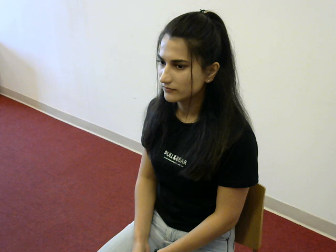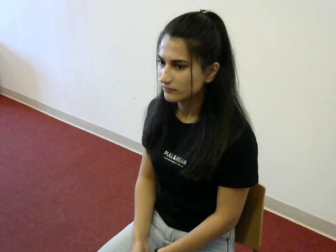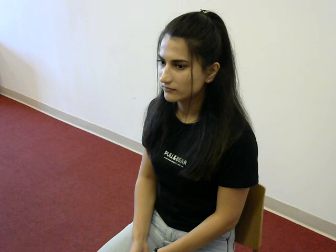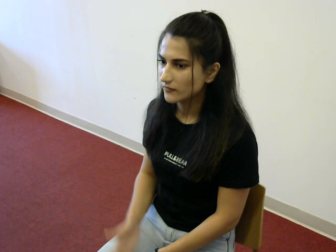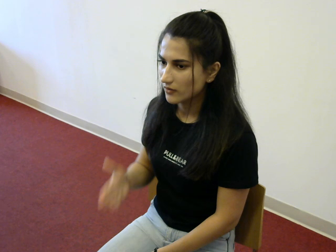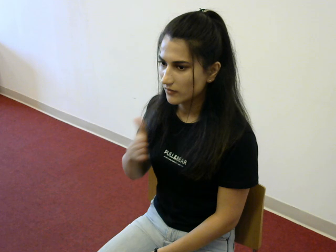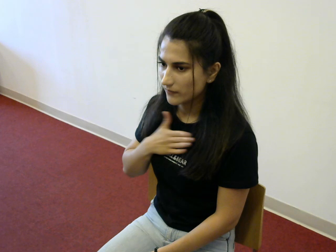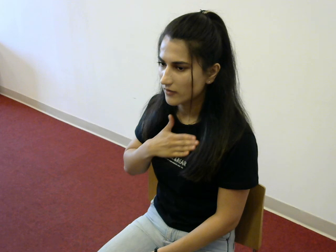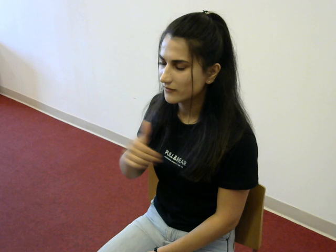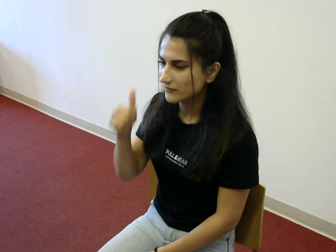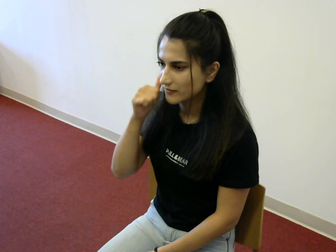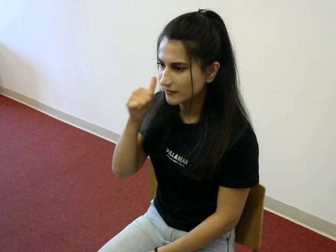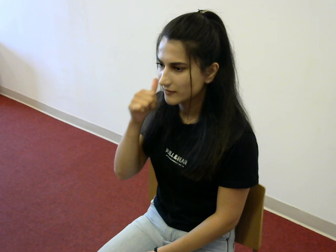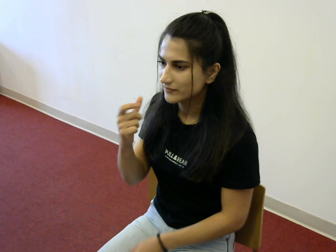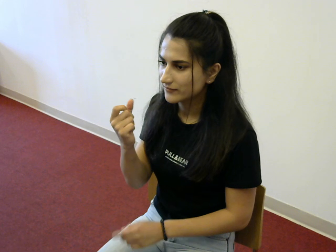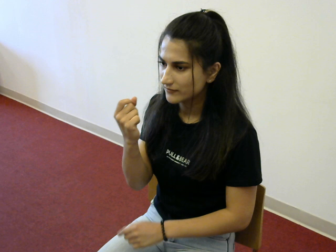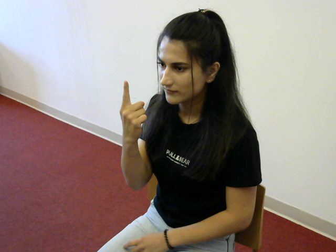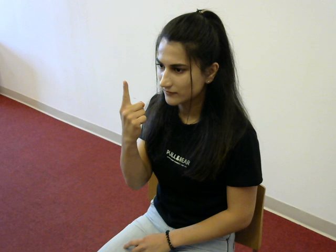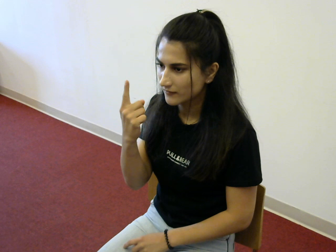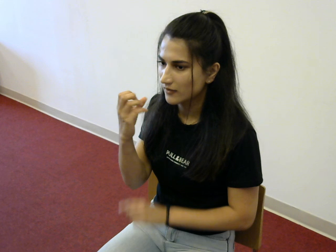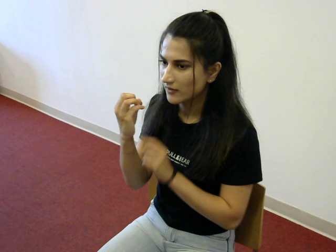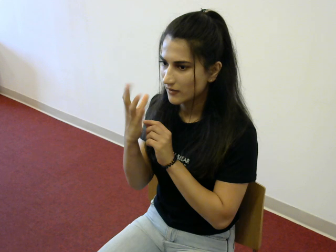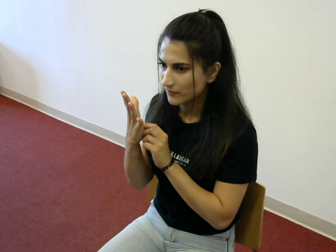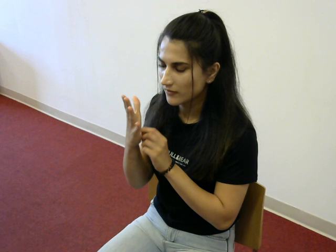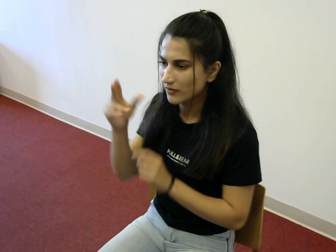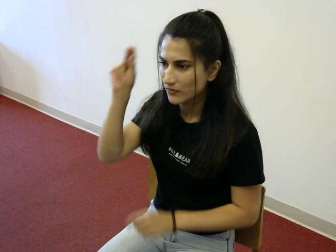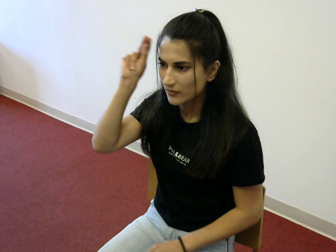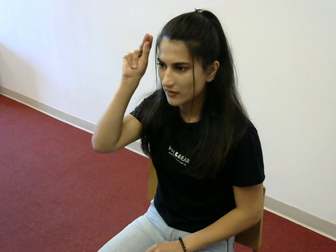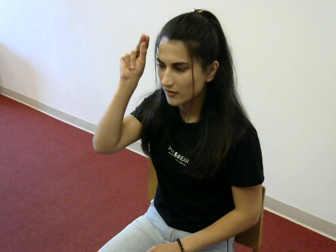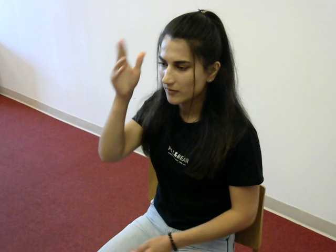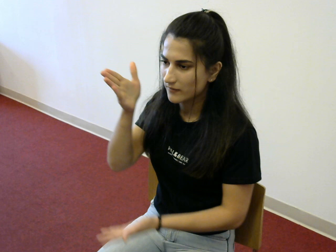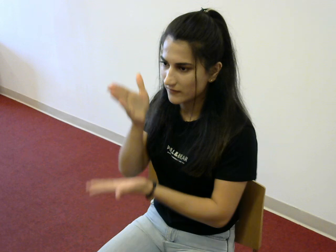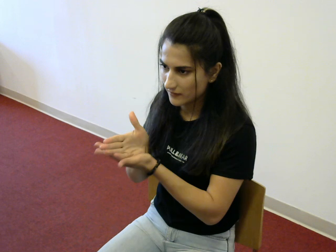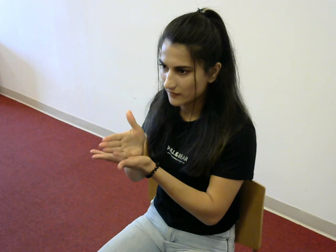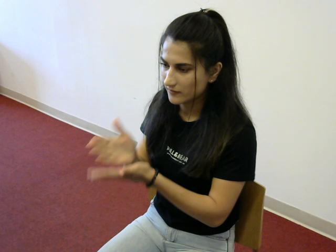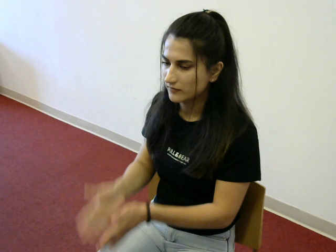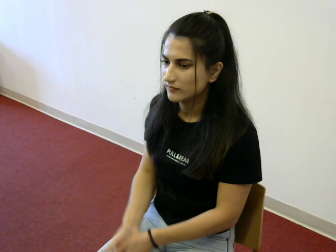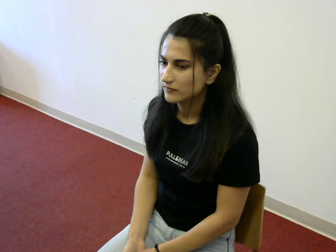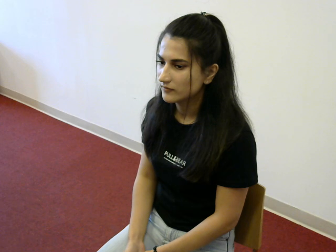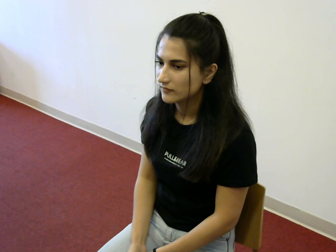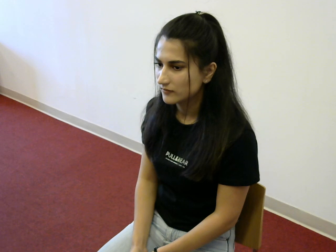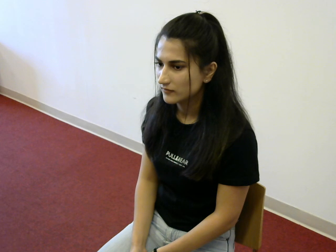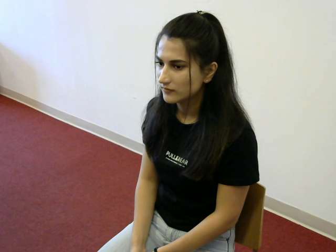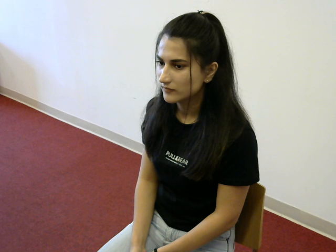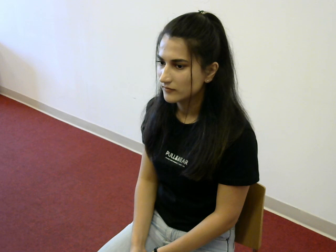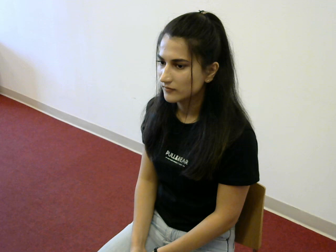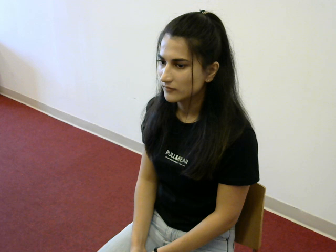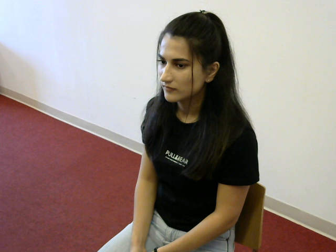Mənim sabah 11:15-də dərsim var